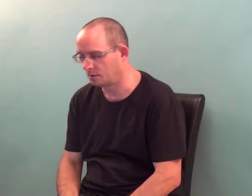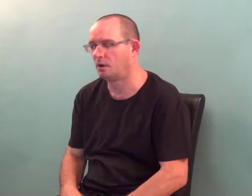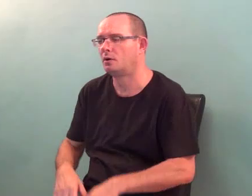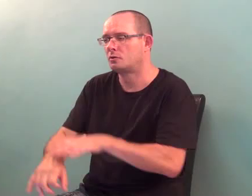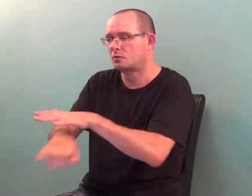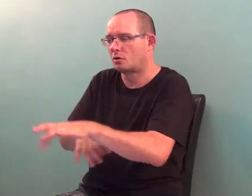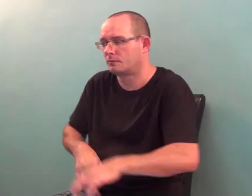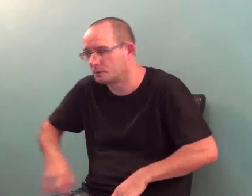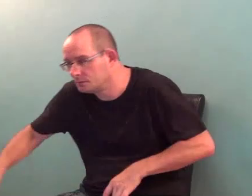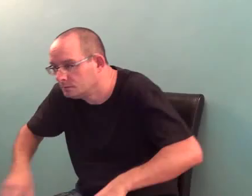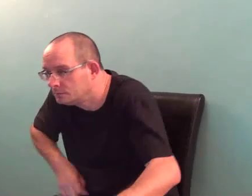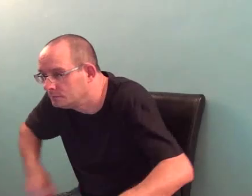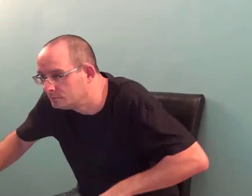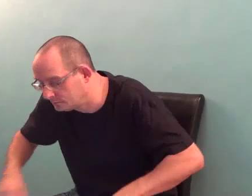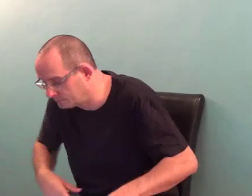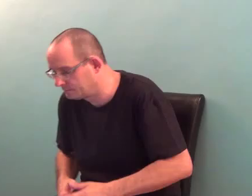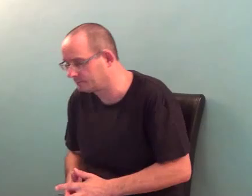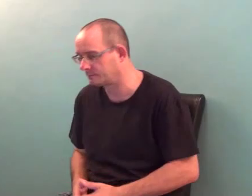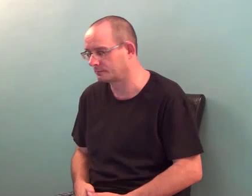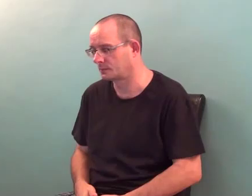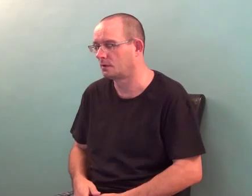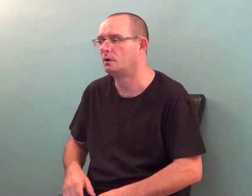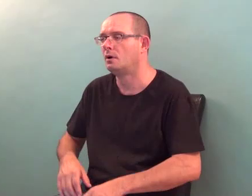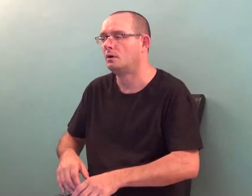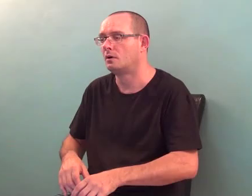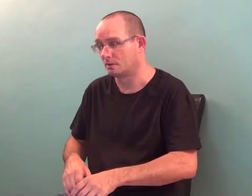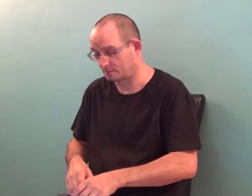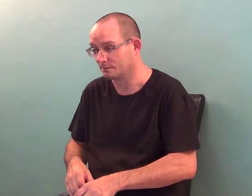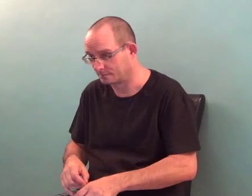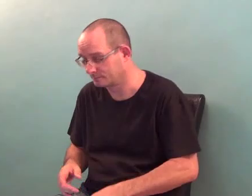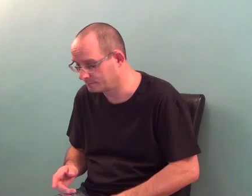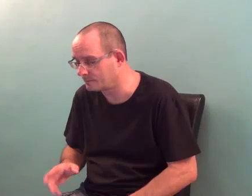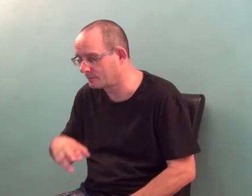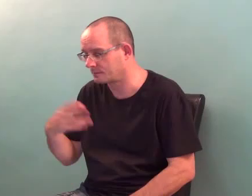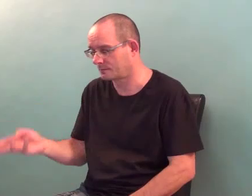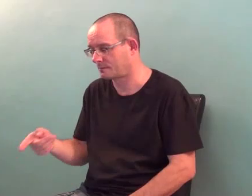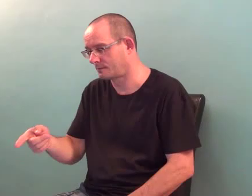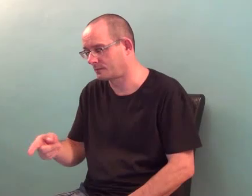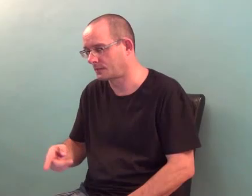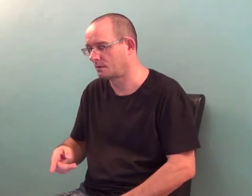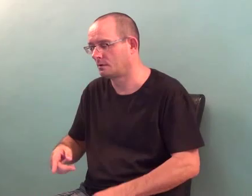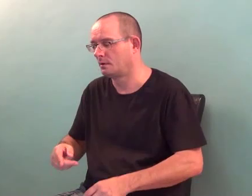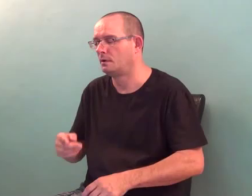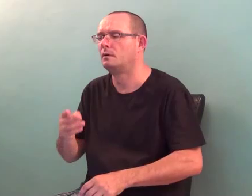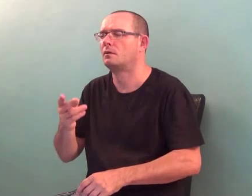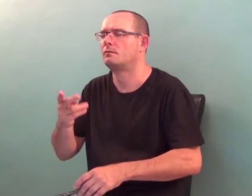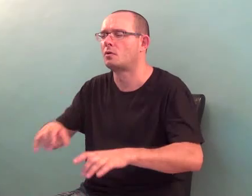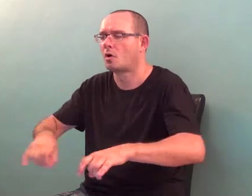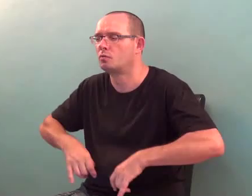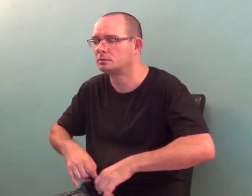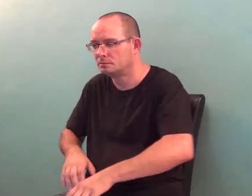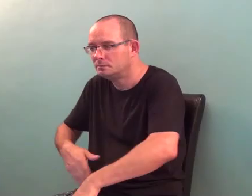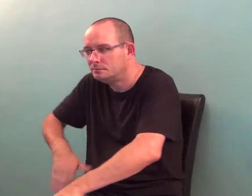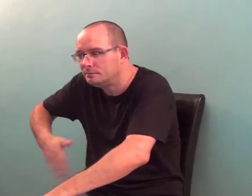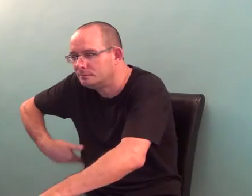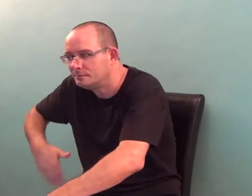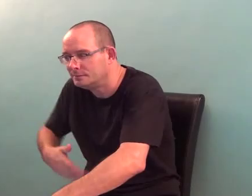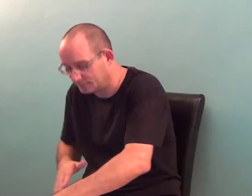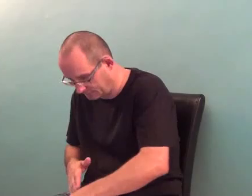Są rolki oraz deskorolka.